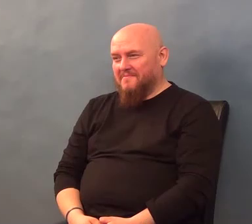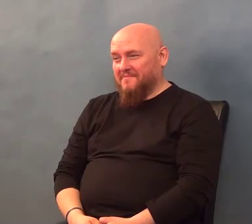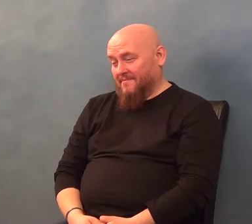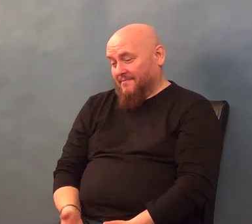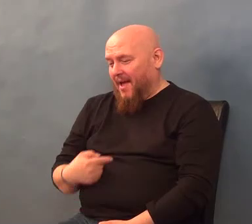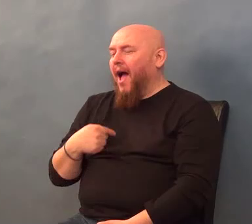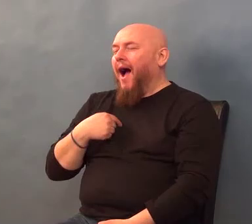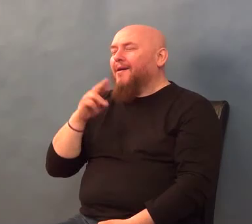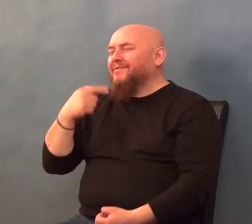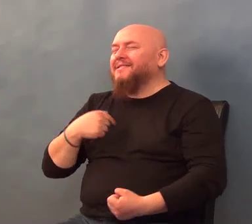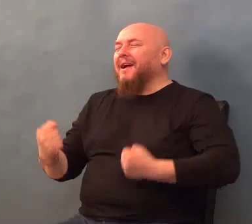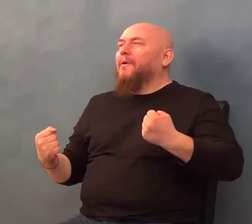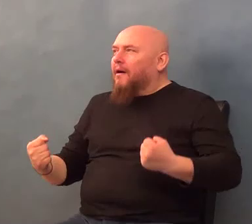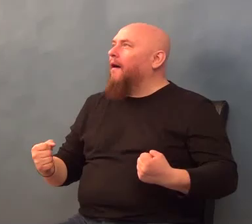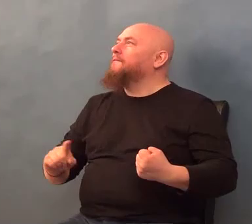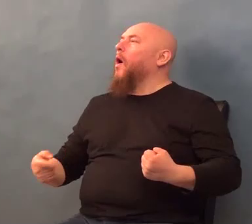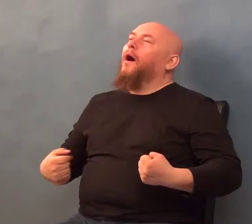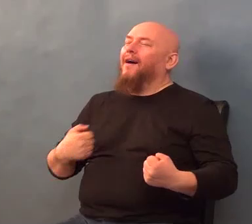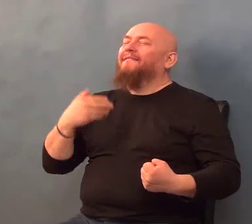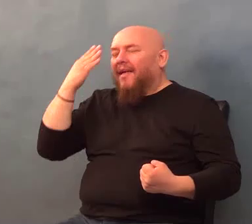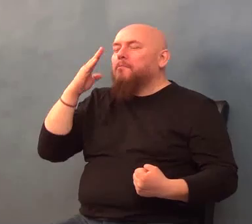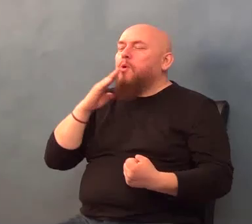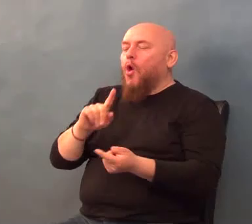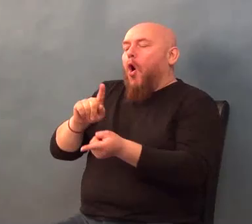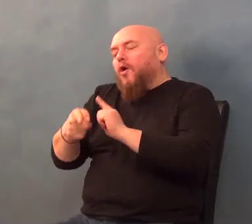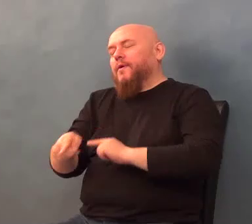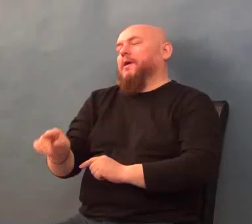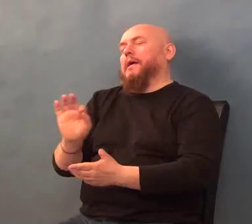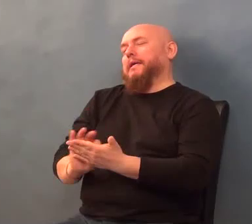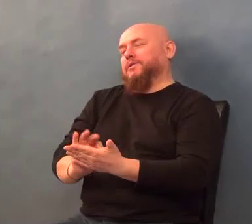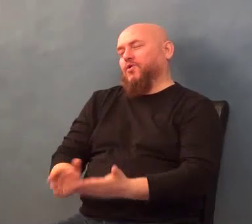Ja wiem, bo jak prowadzę samochód i widzę znak, który mówi, że nie wolno to znaczy, że nie wolno. Więc tak samo jak na rysunku, nie wolno to nie wolno.